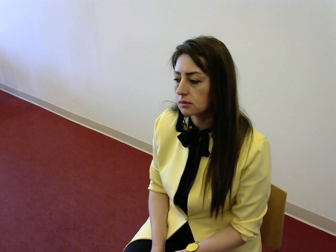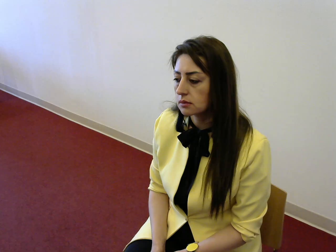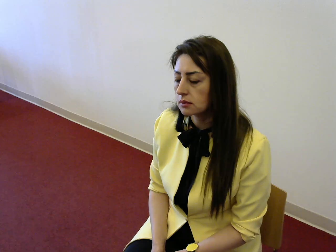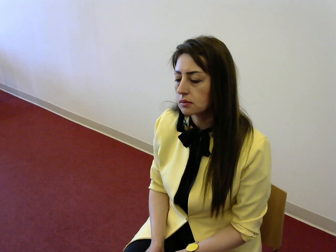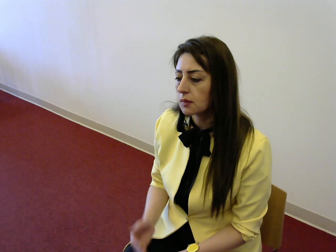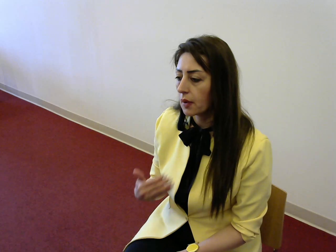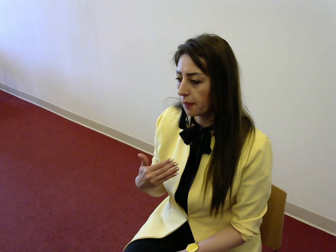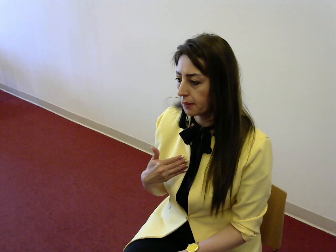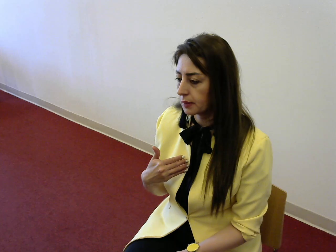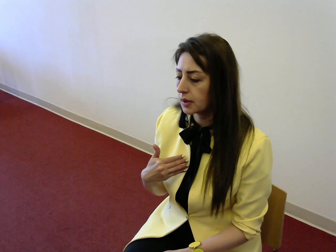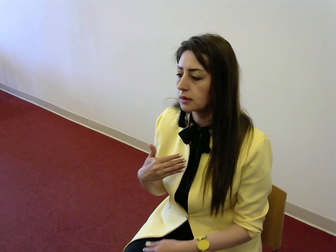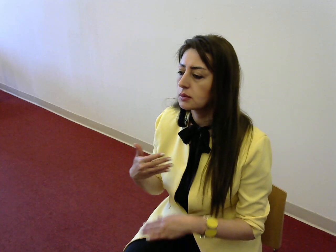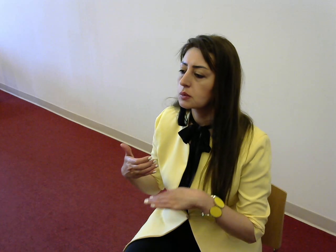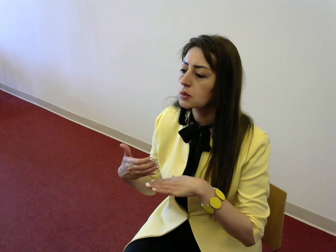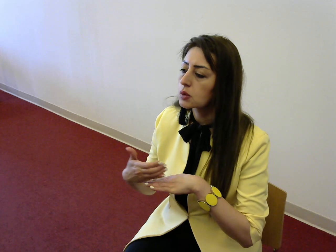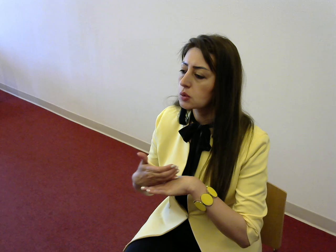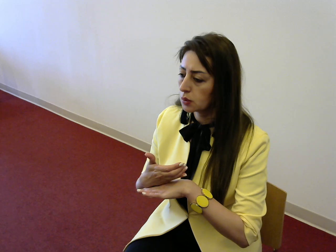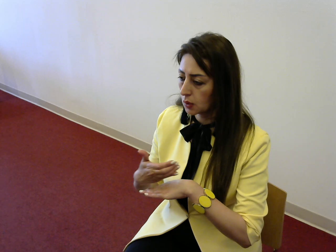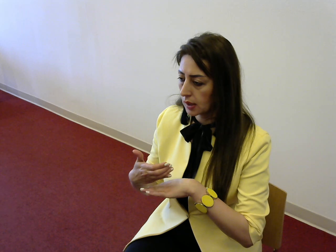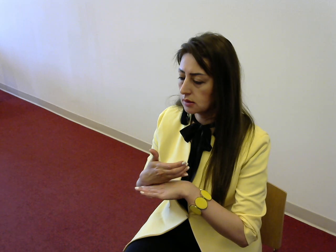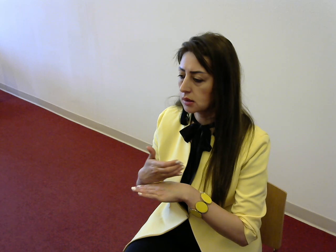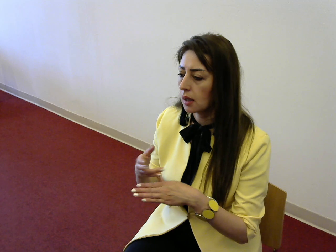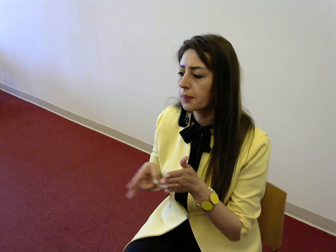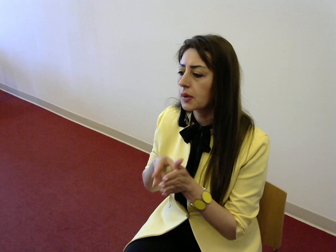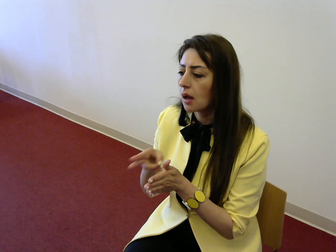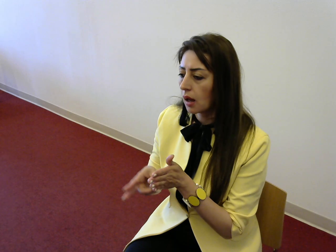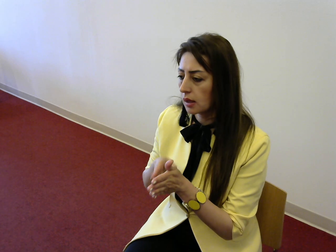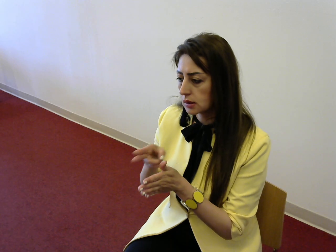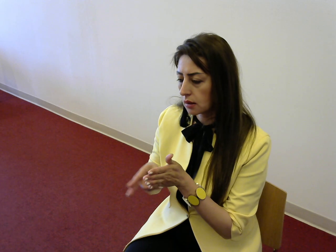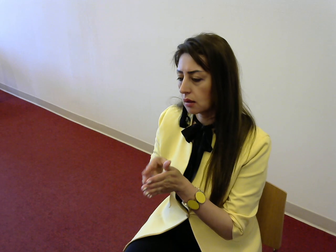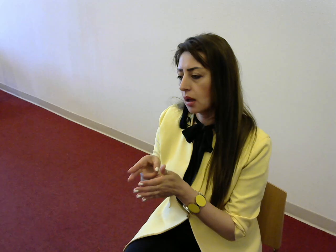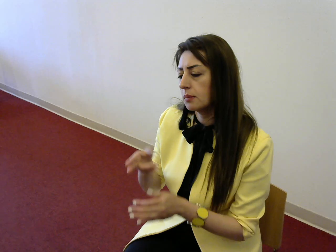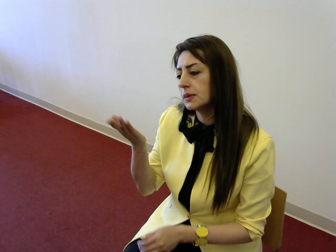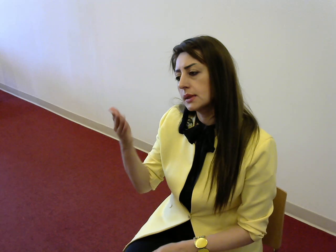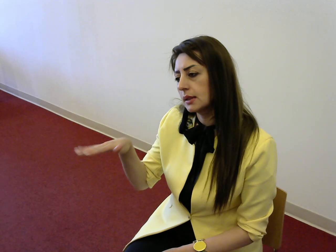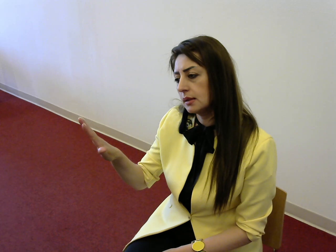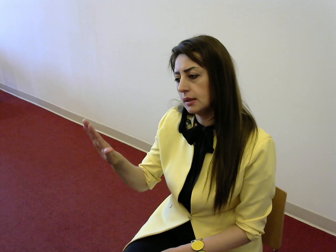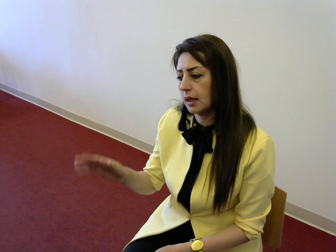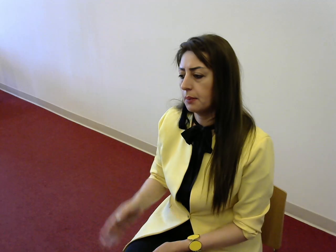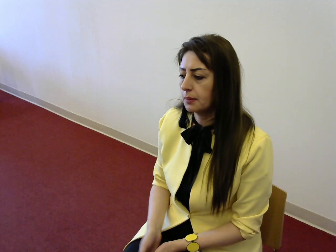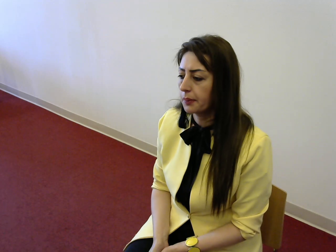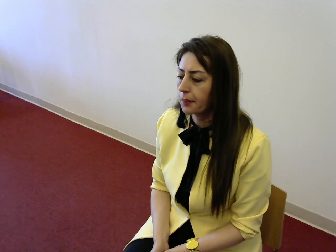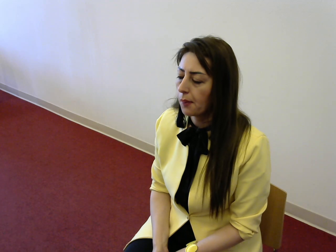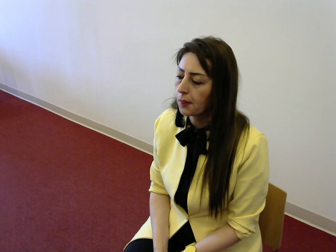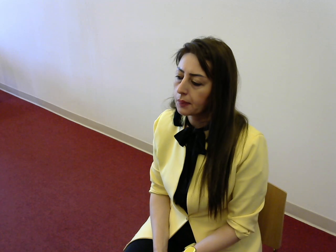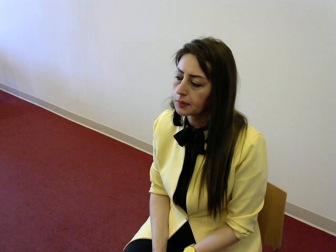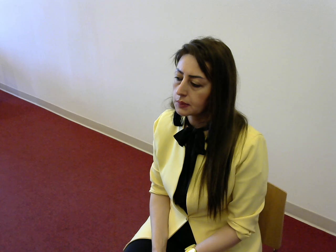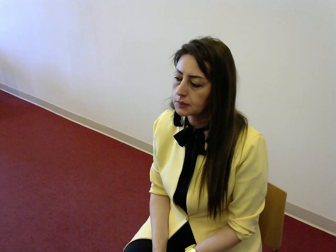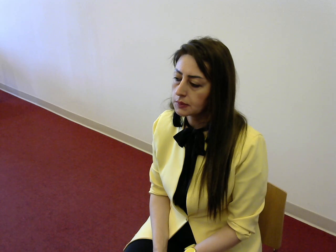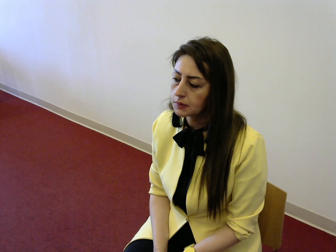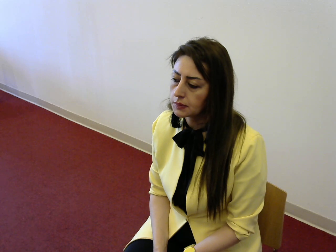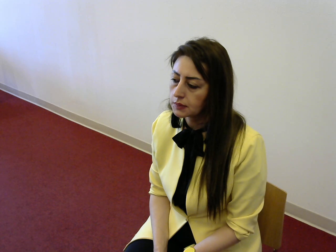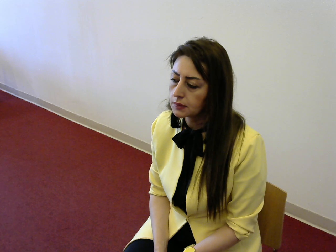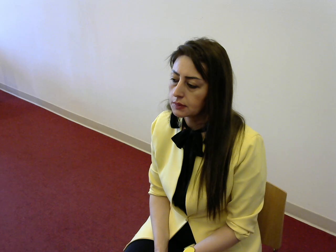Mən Sumqayıta qatarla gedirəm